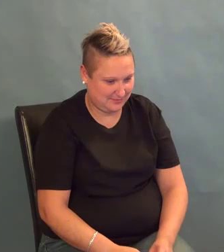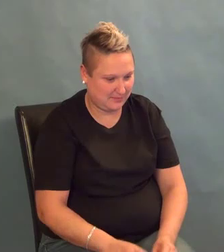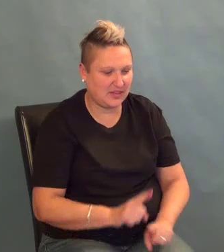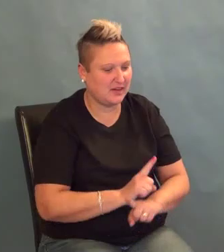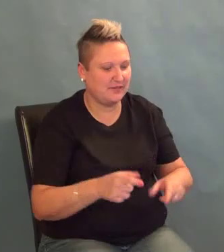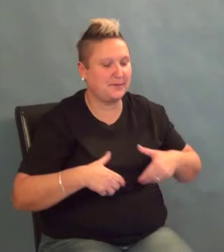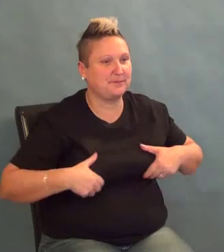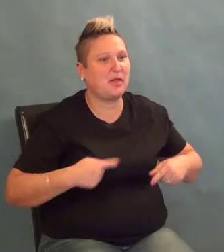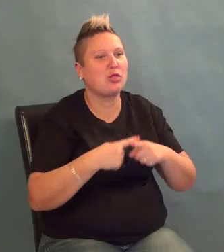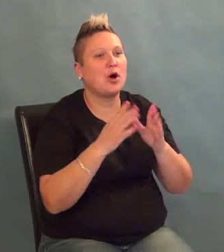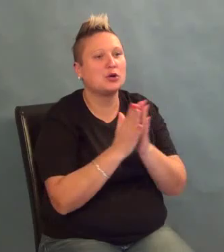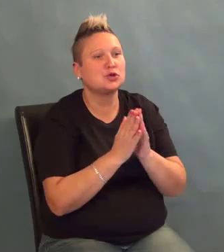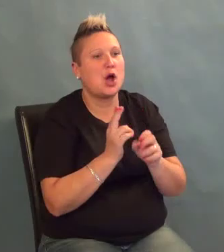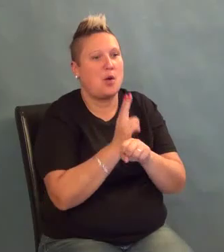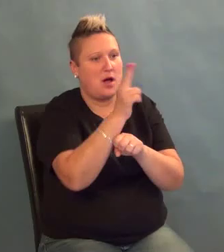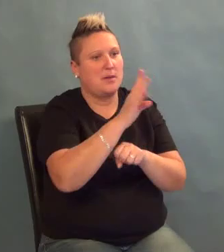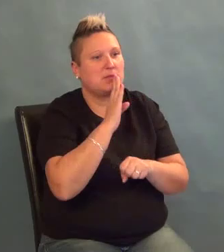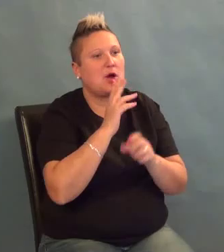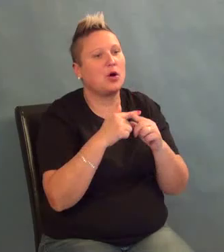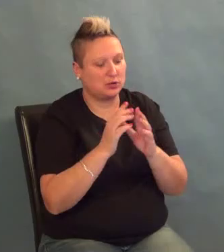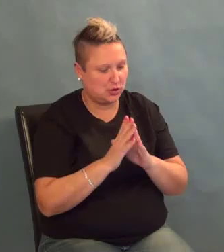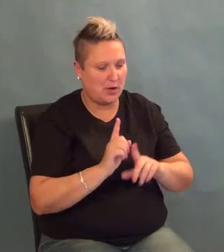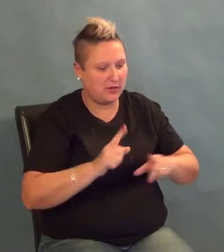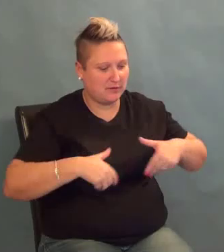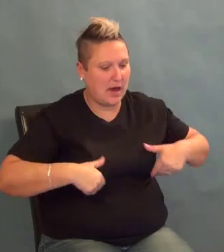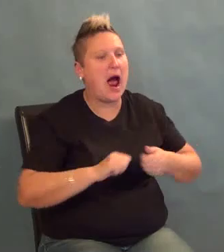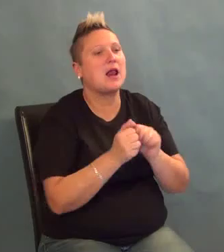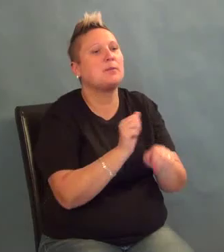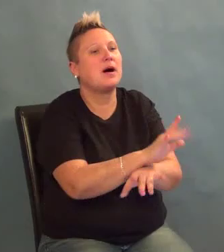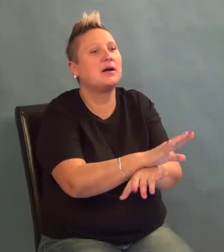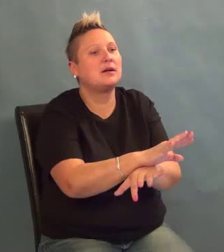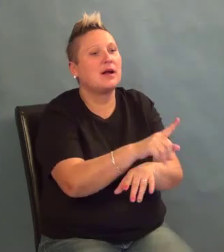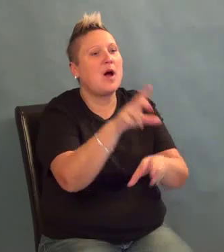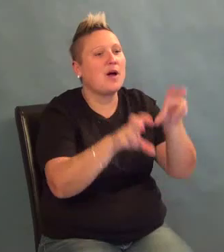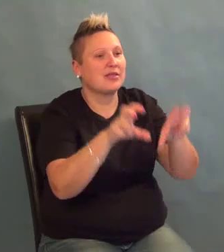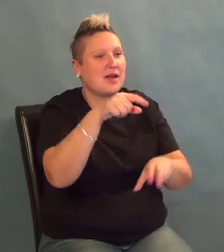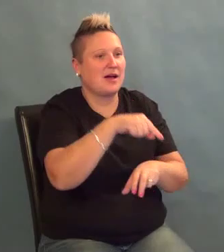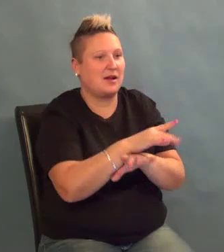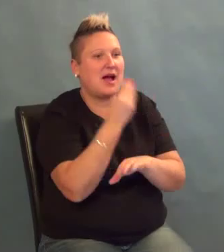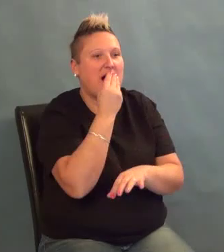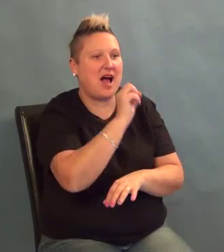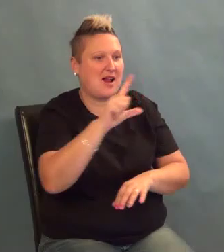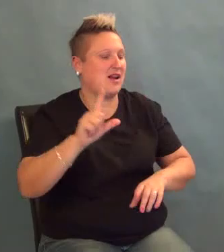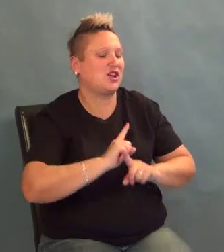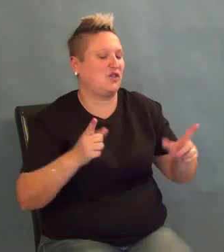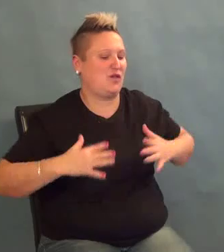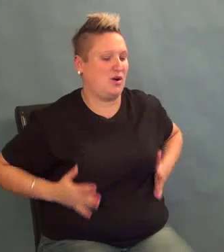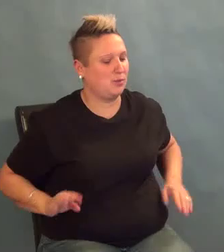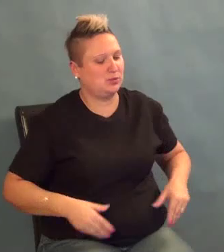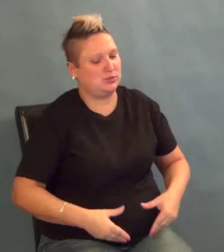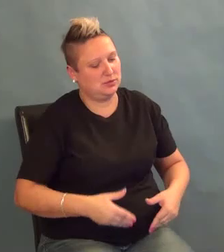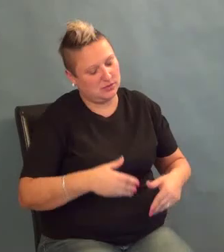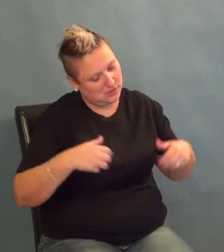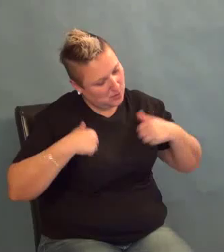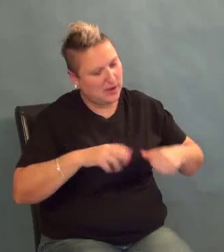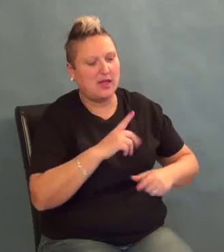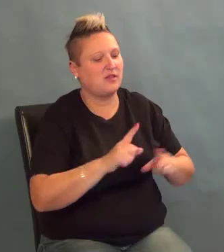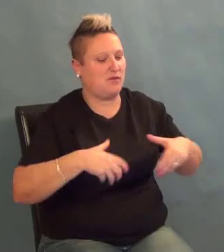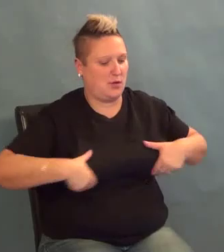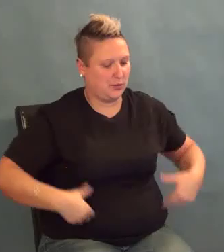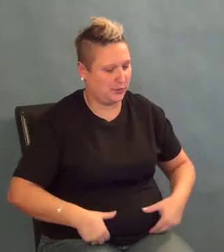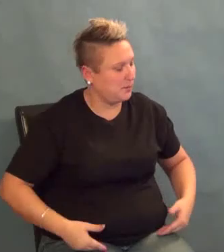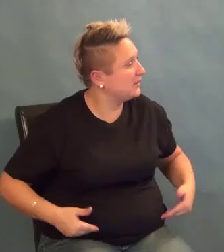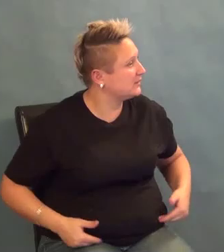Nie wolno wchodzić do kościoła w biustonoszu, albo do restauracji hotelowej, trzeba się ubrać przed wejściem i nie wchodzić w stroju kąpielowym.